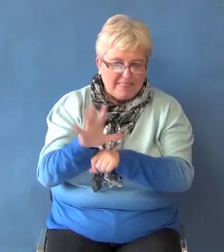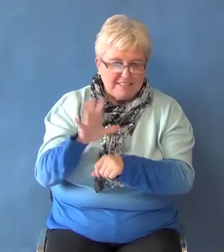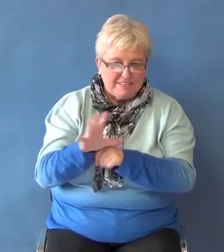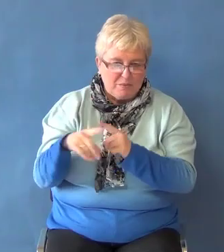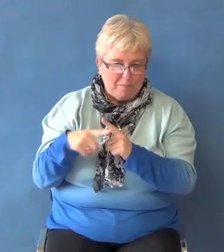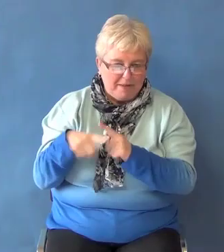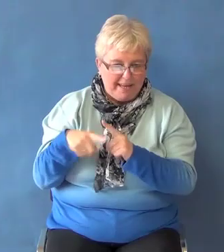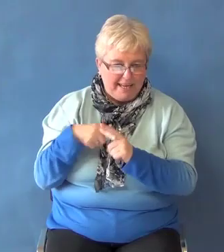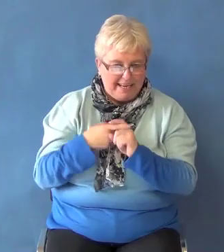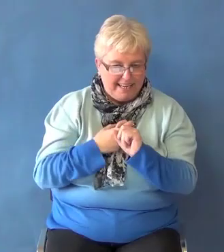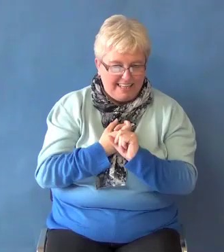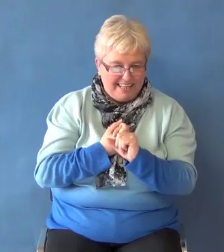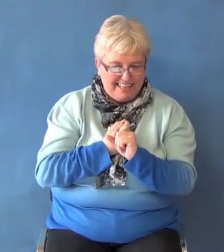Piętnasty.